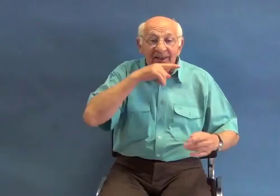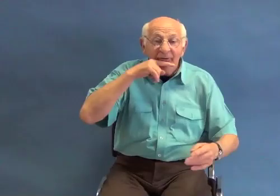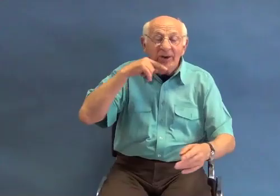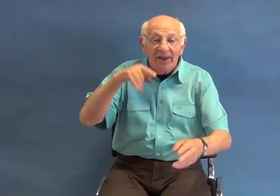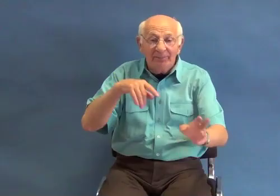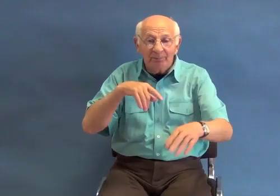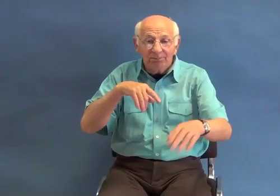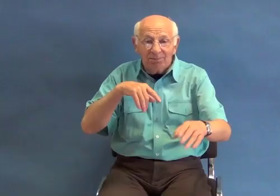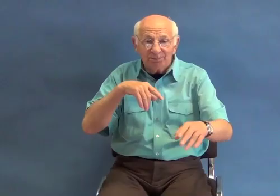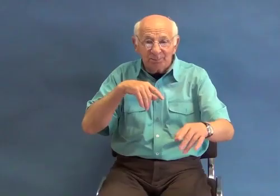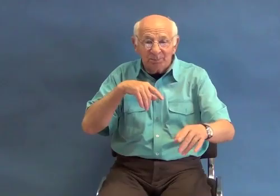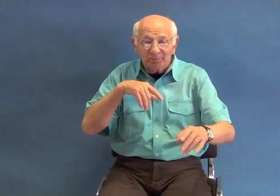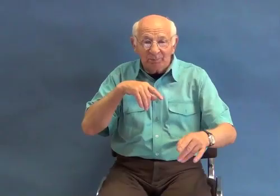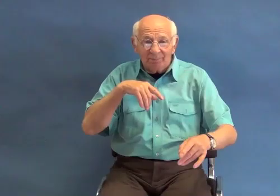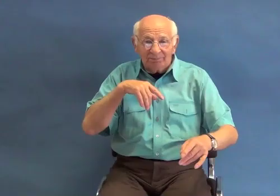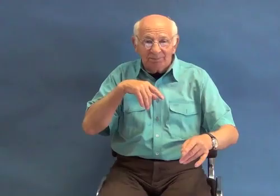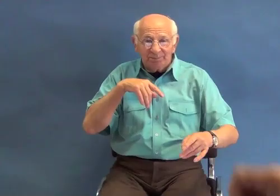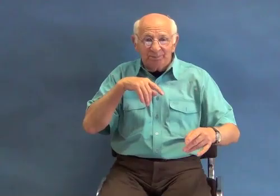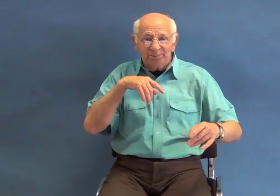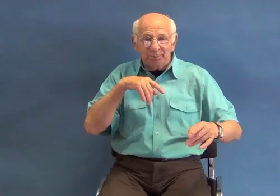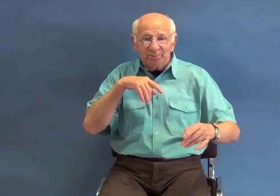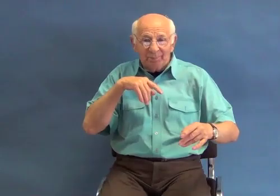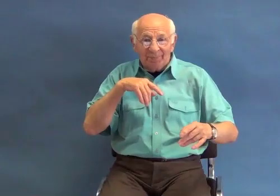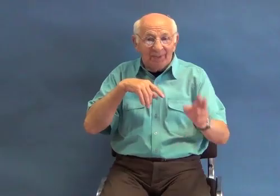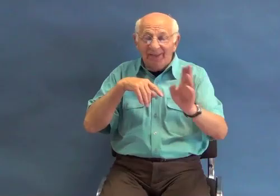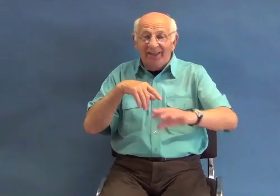Czerwone.